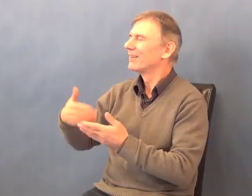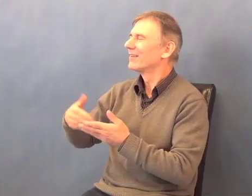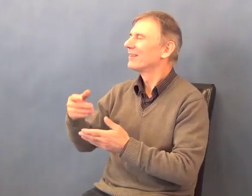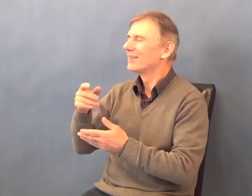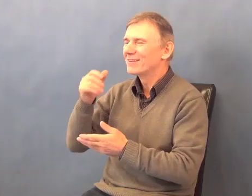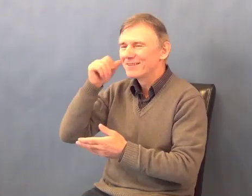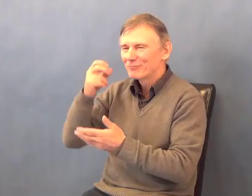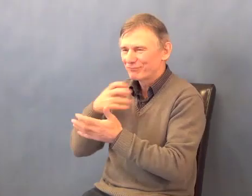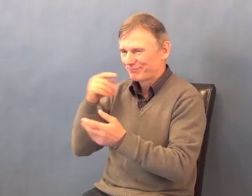Dawno, a dlaczego?